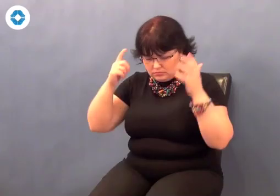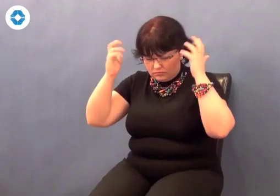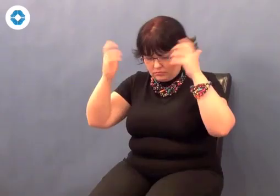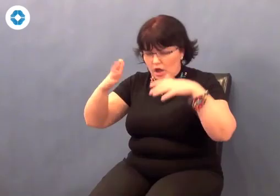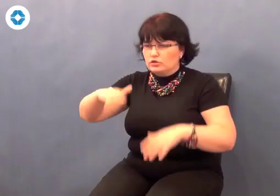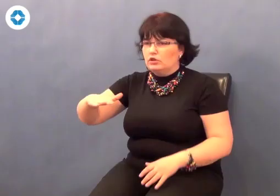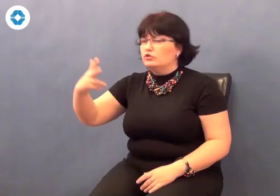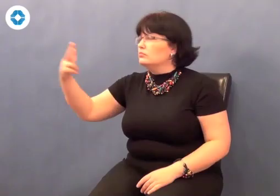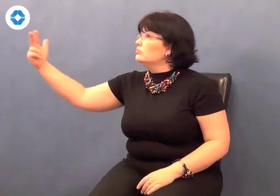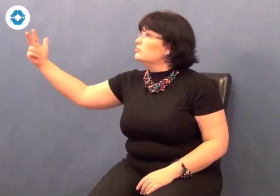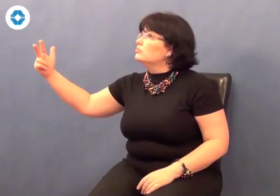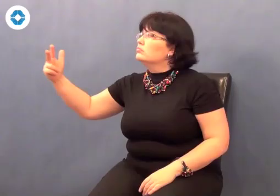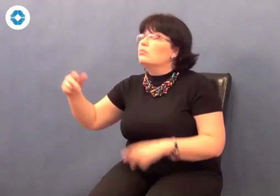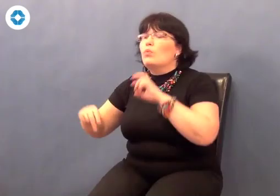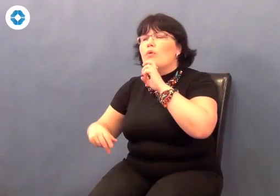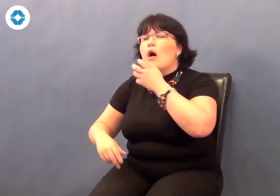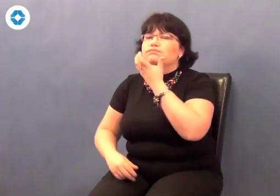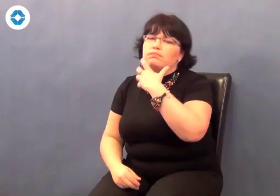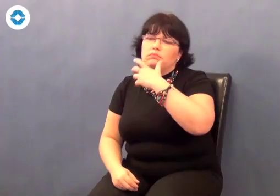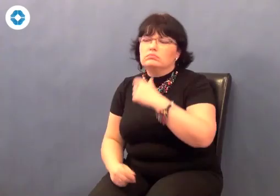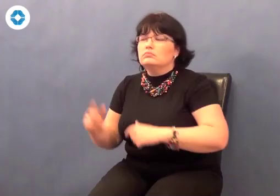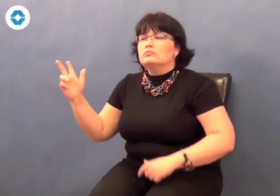Zbliża się troje dzieci, jedzą gruszki i przechodzą.